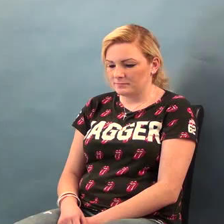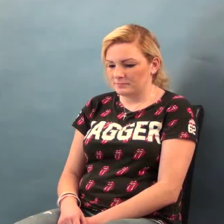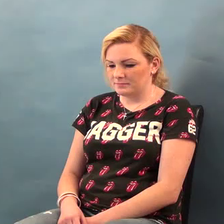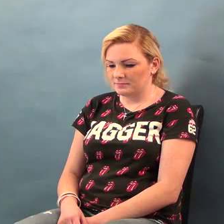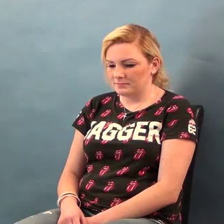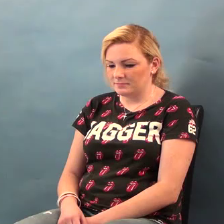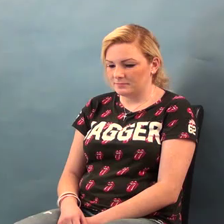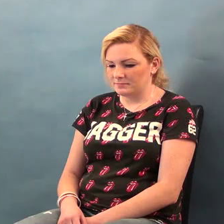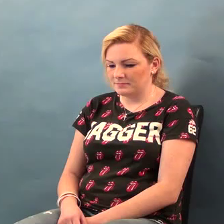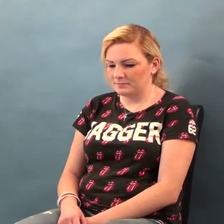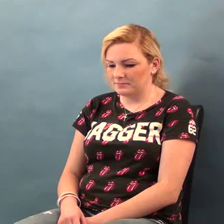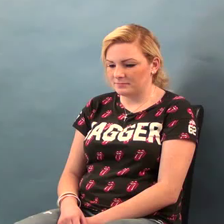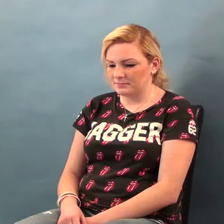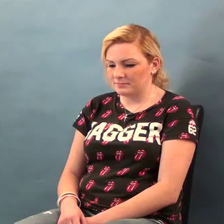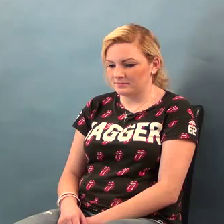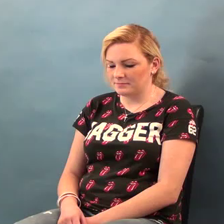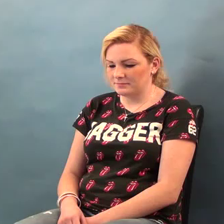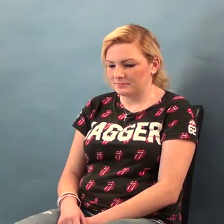Rano o ósmej wyjeżdżam.